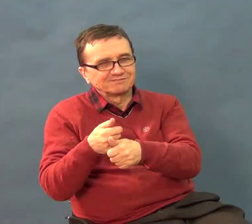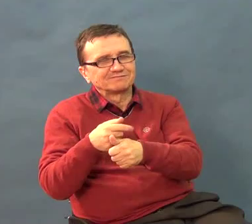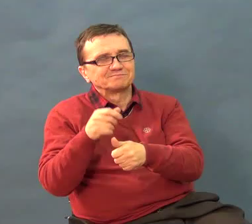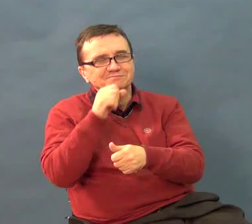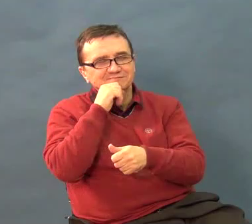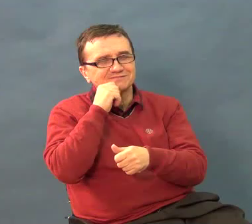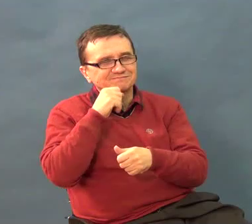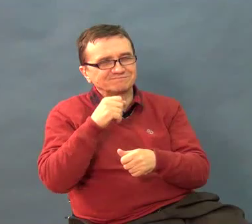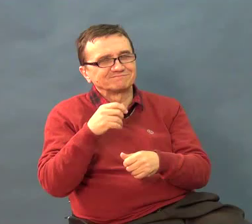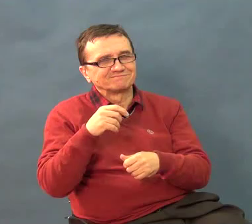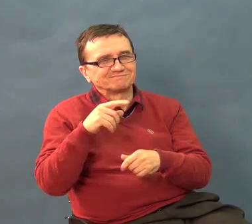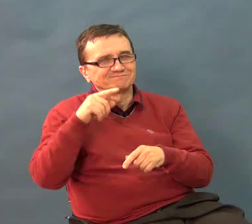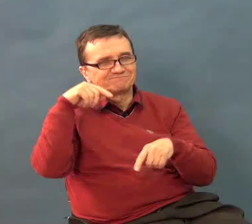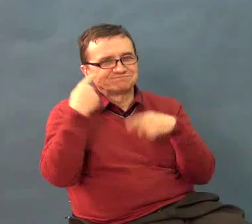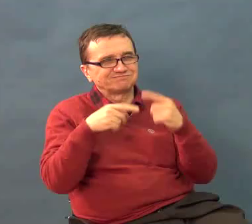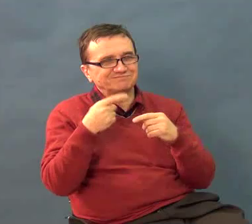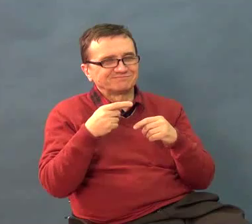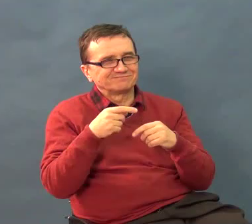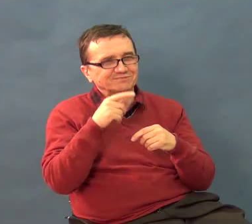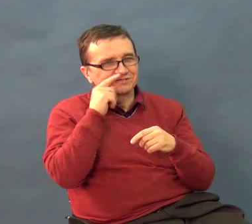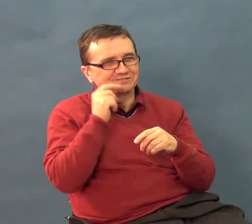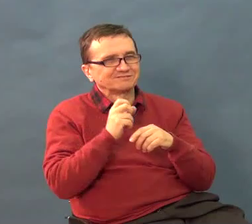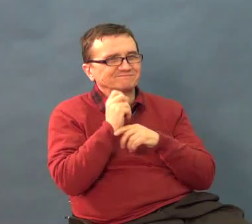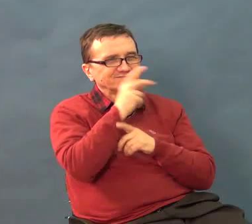Babcia kłóci się z kotem i wyrzuca go.